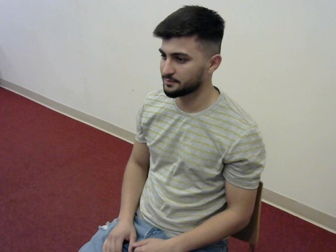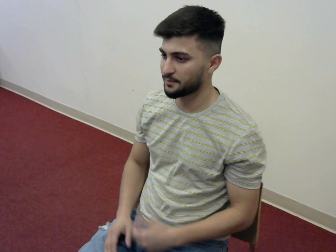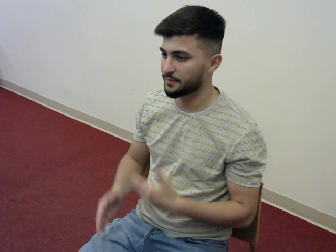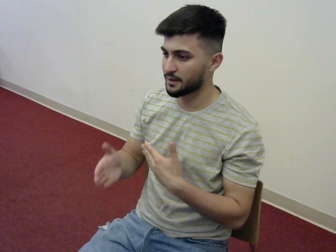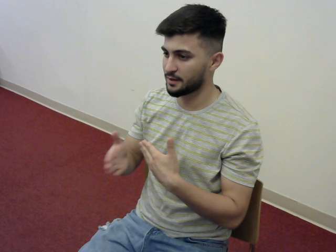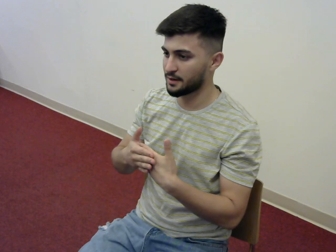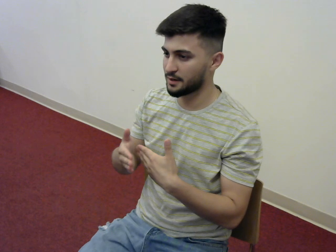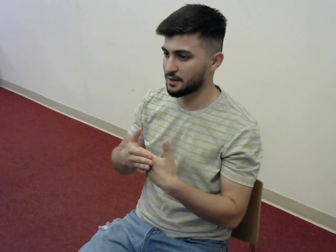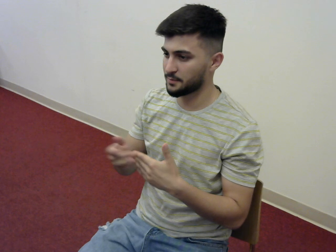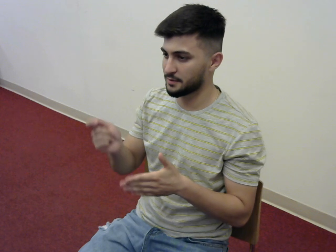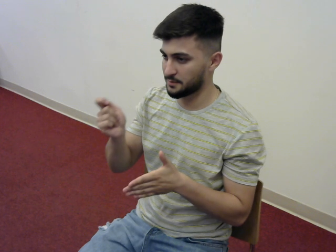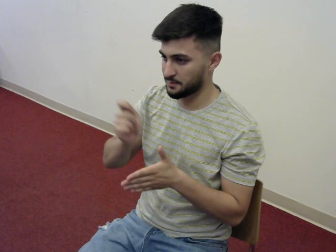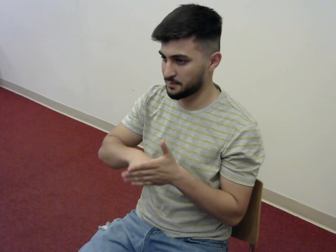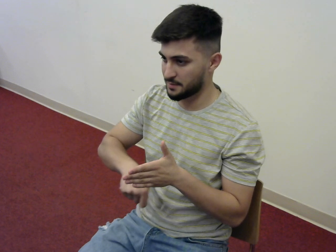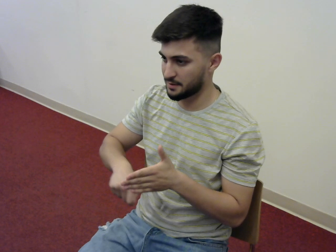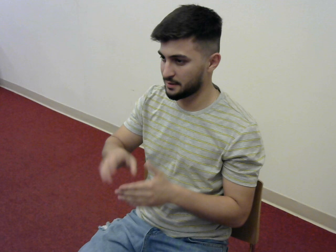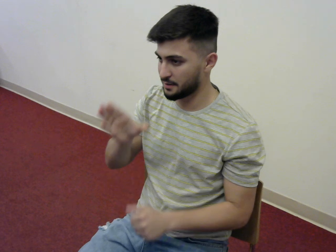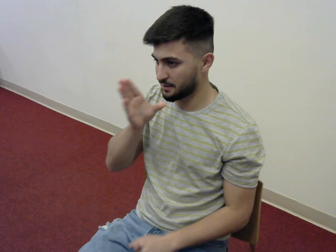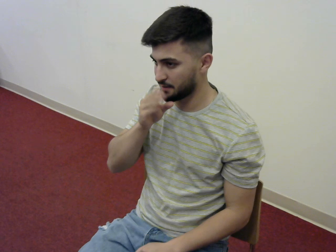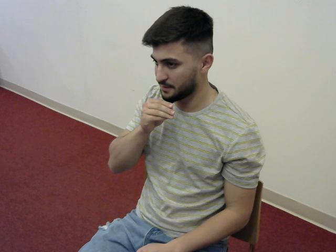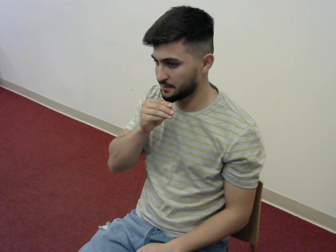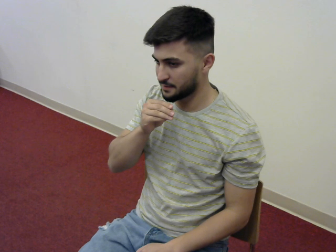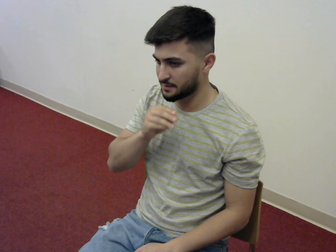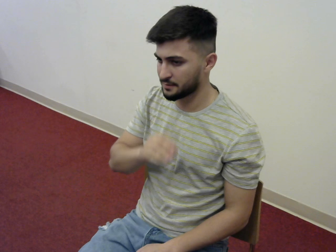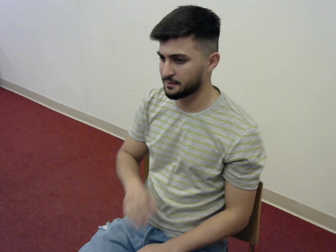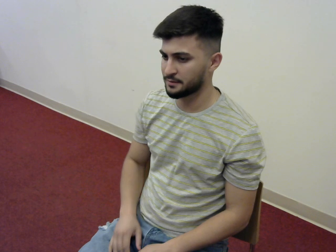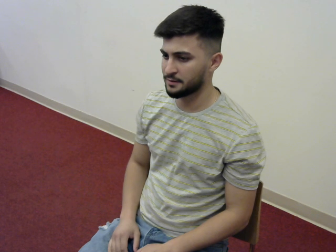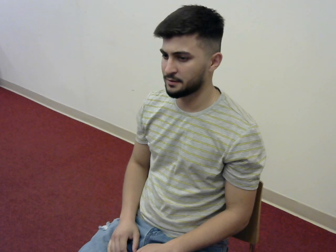Qapını bağlaya bilərsinizmi?